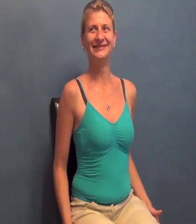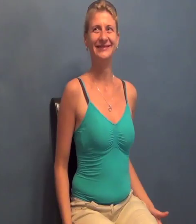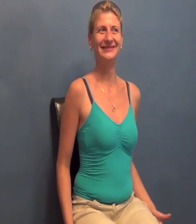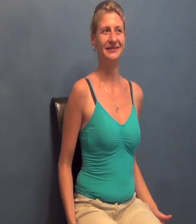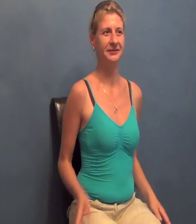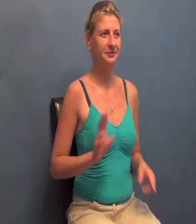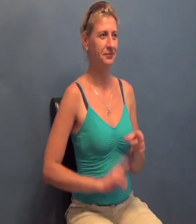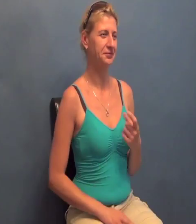Policjant jest zdziwiony.